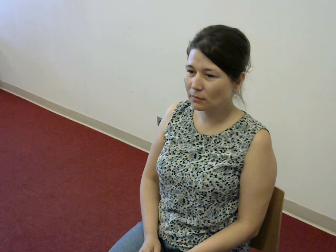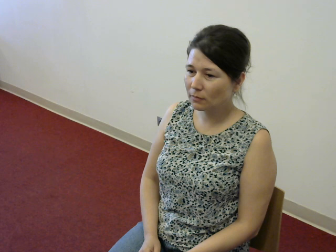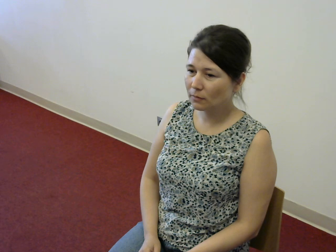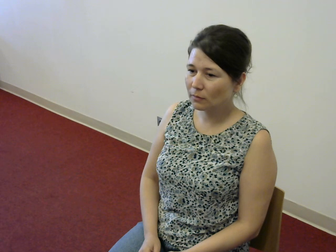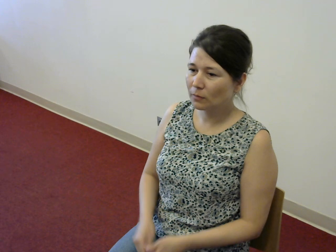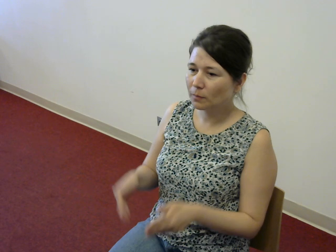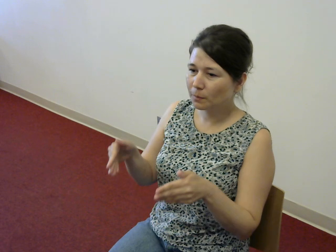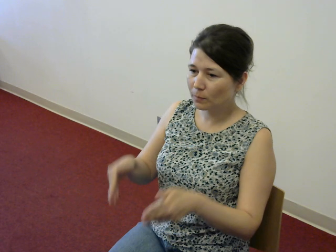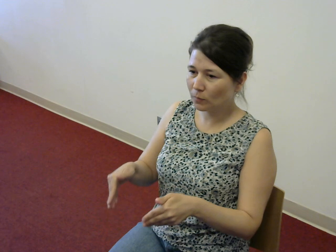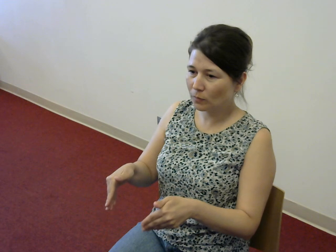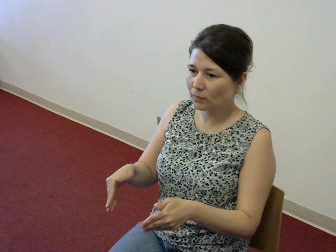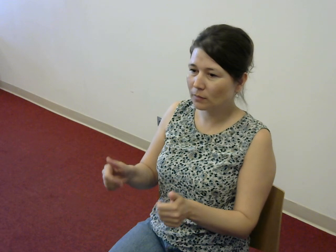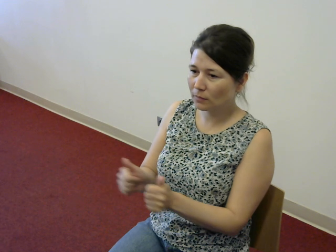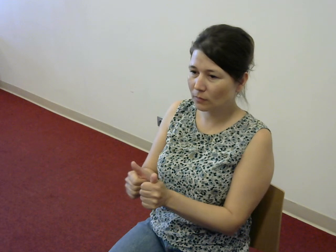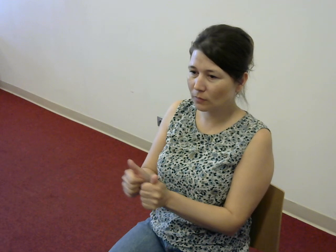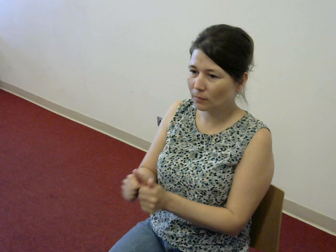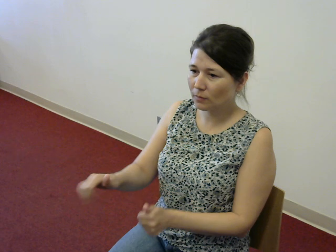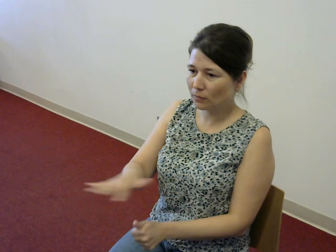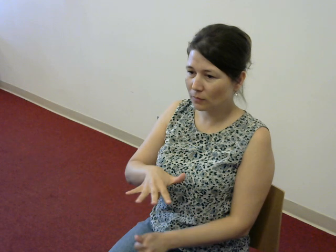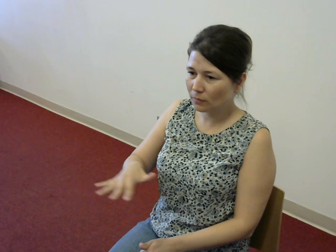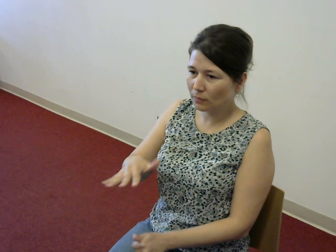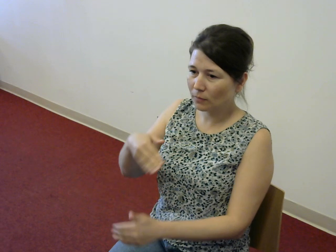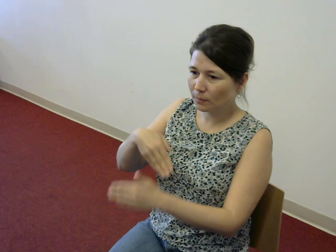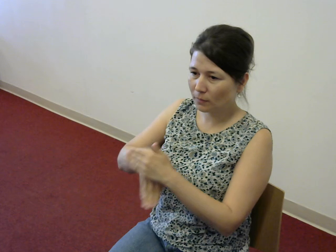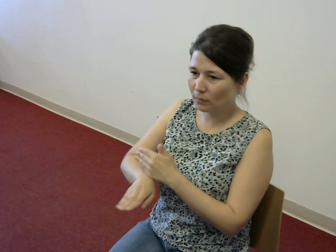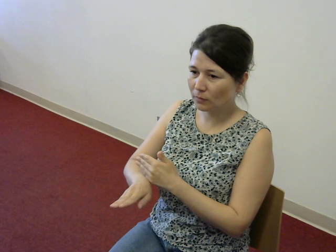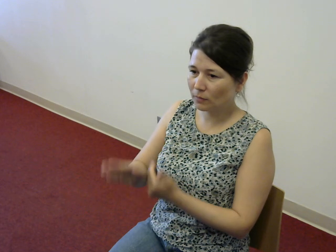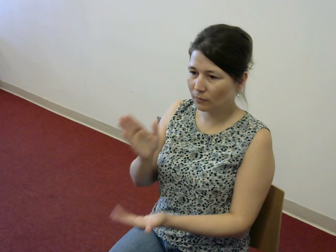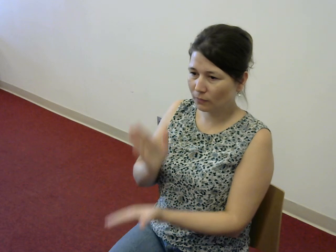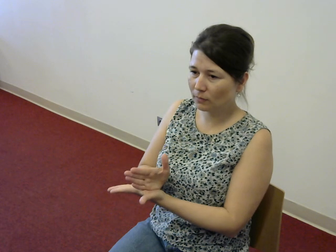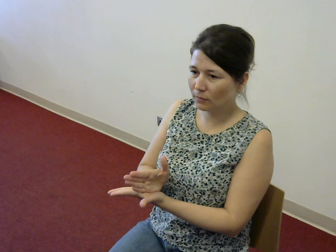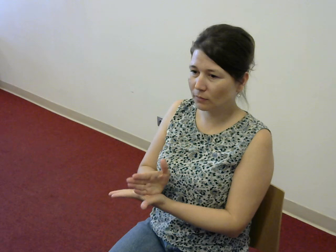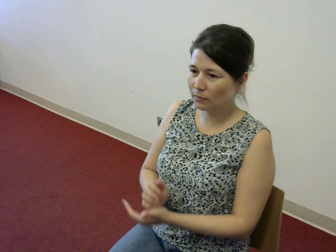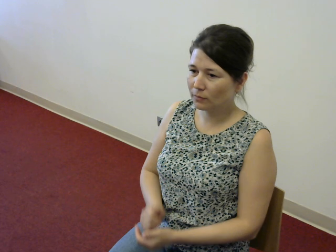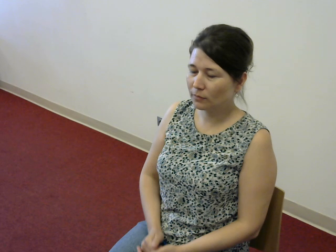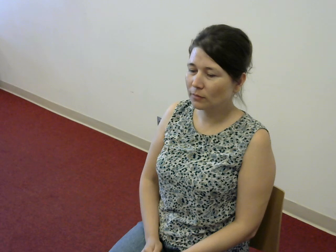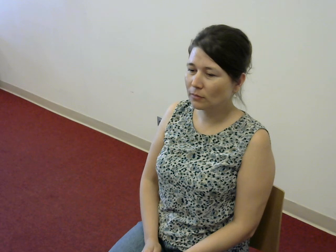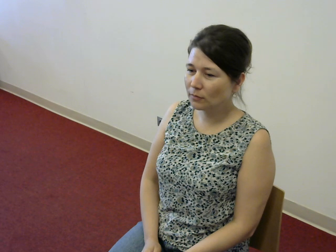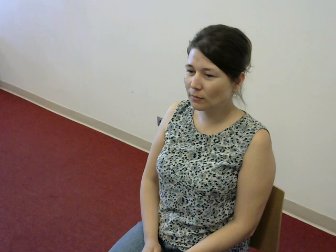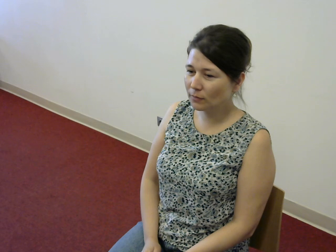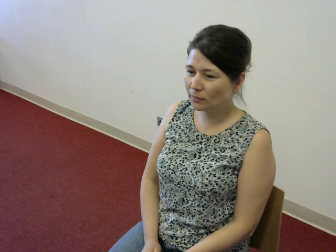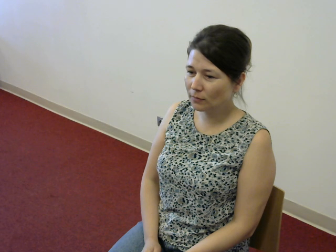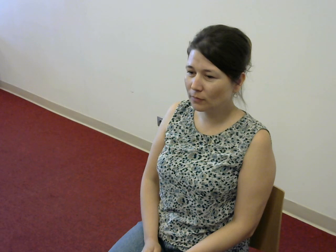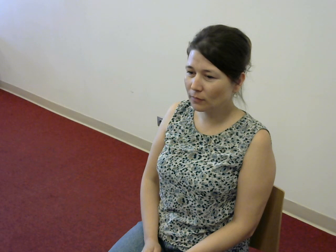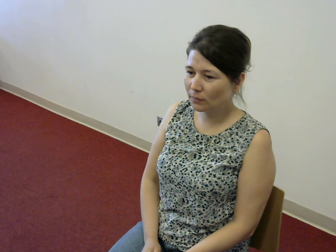Burda yaxınlıqda metro stansiyası varmı?